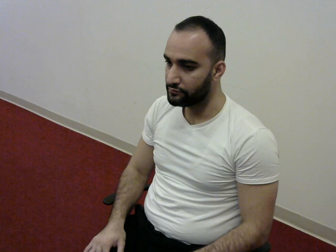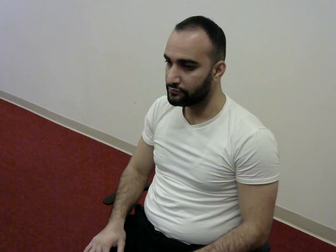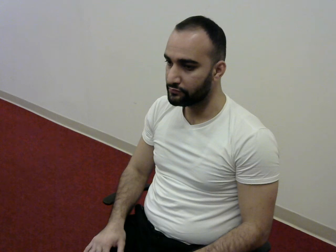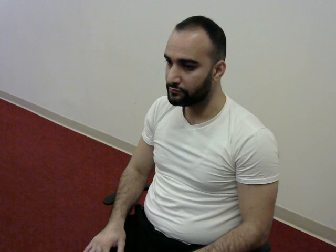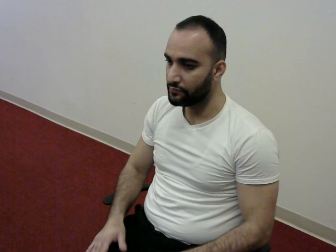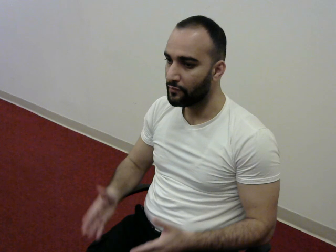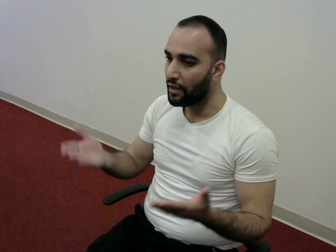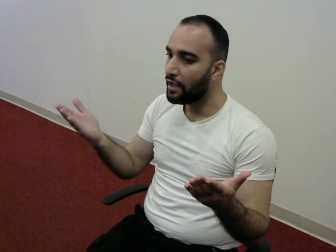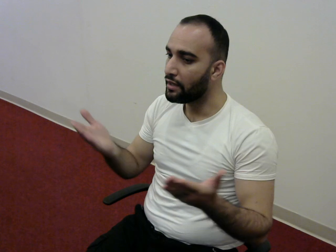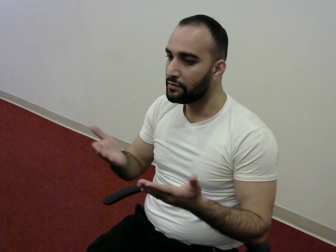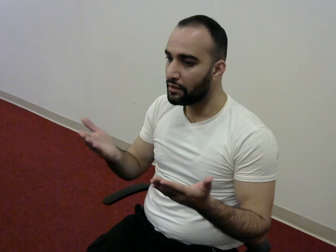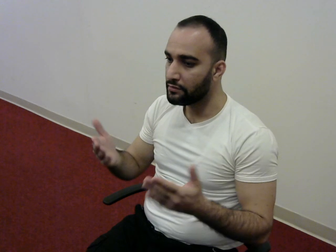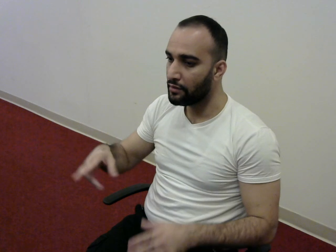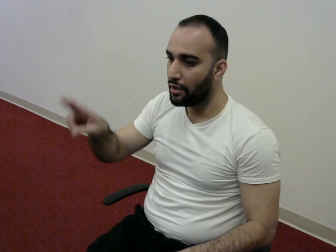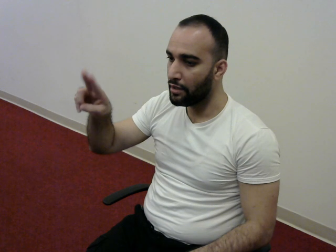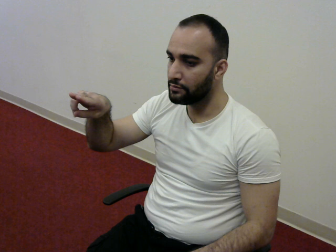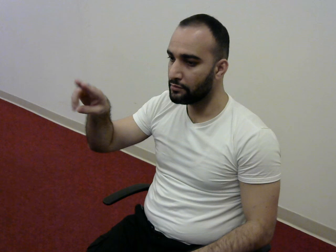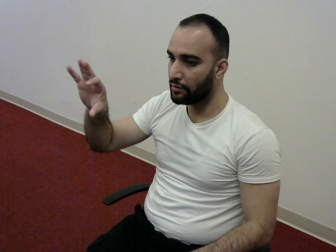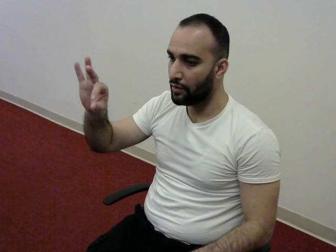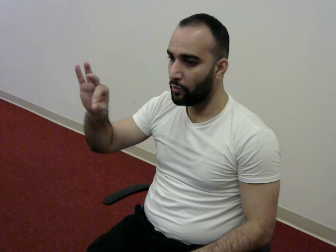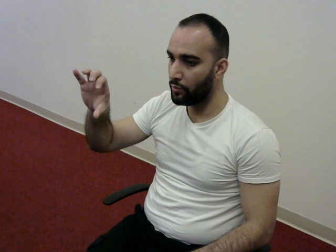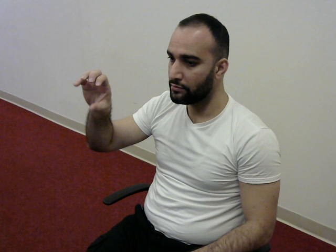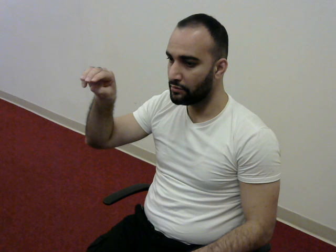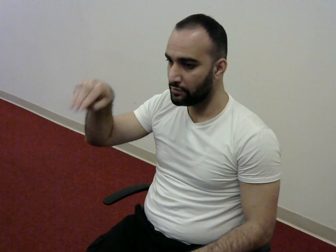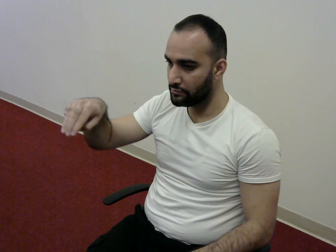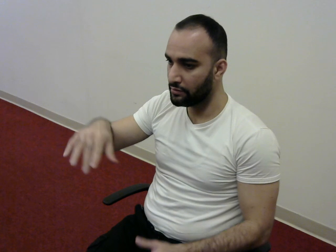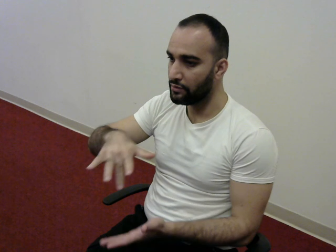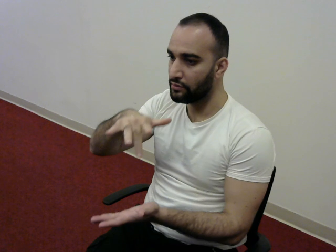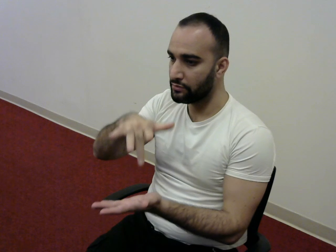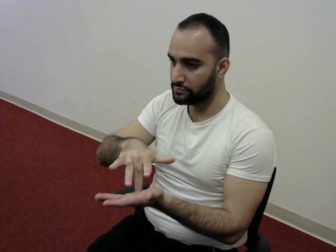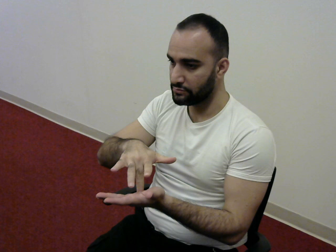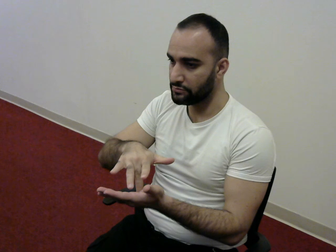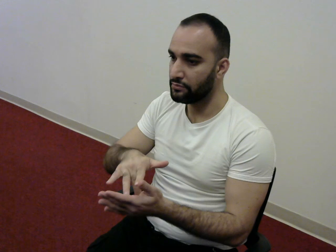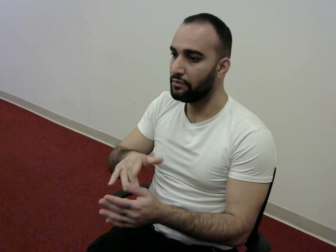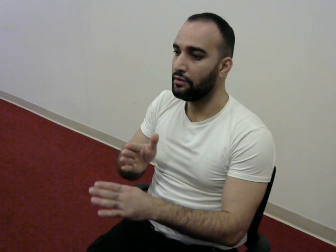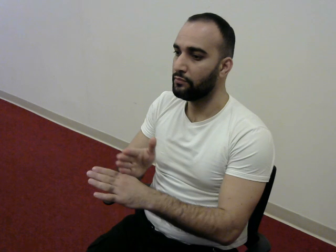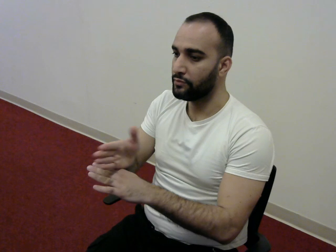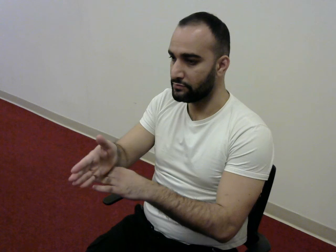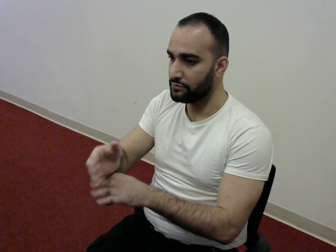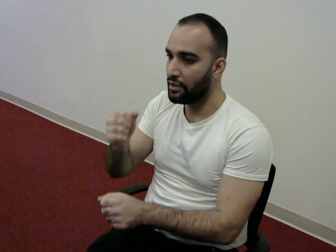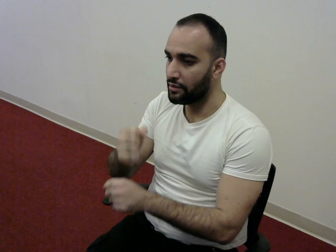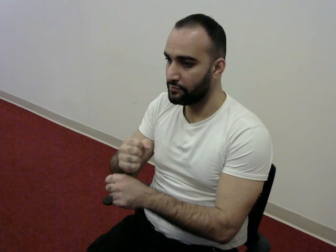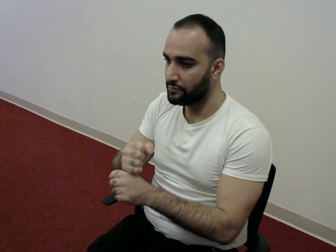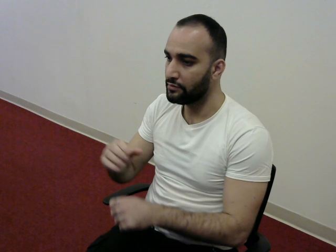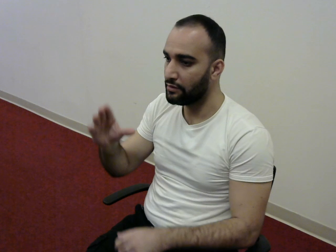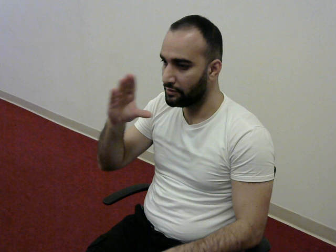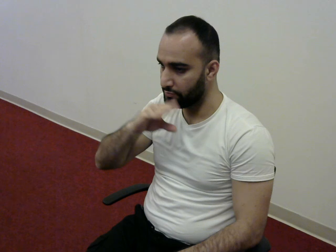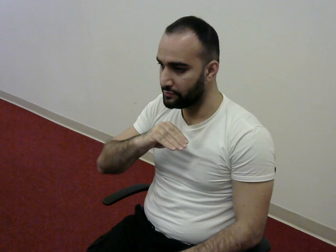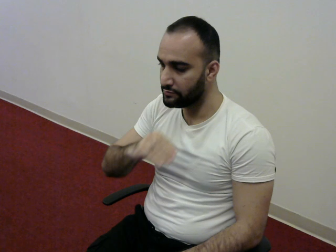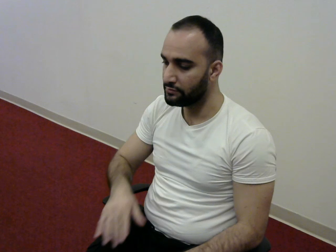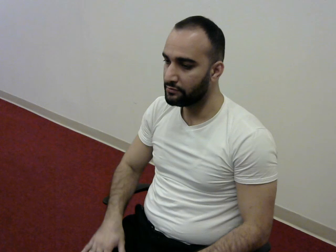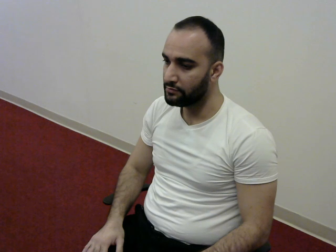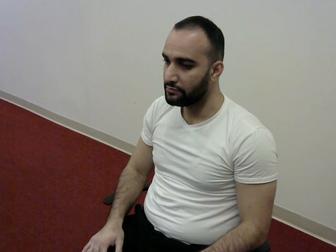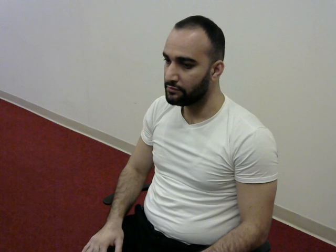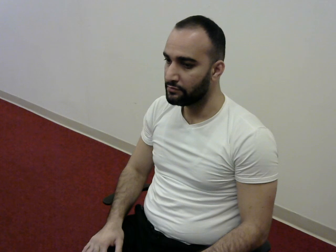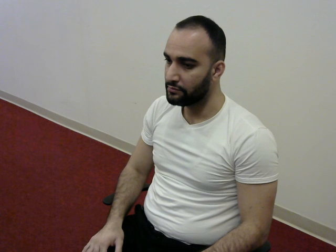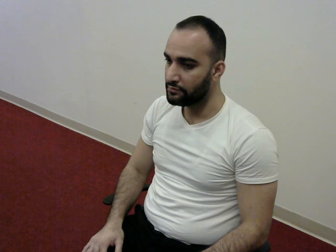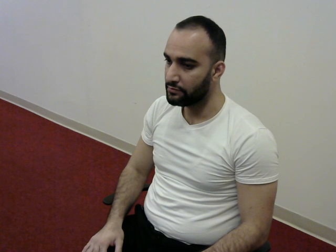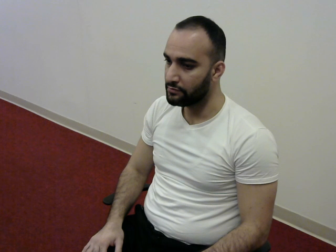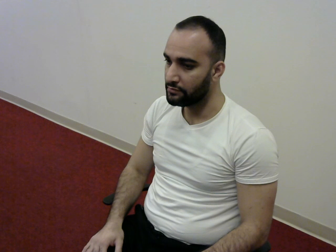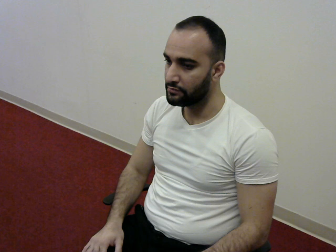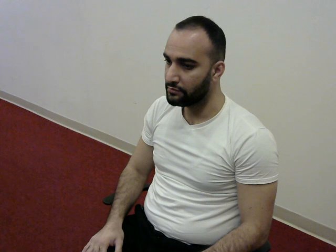Hansı DOST Mərkəzlərinə müraciət edə bilərəm?